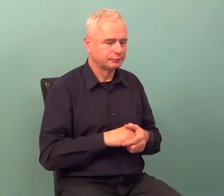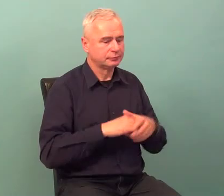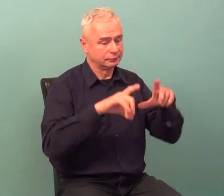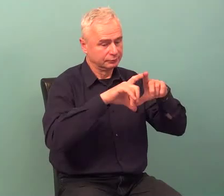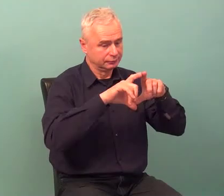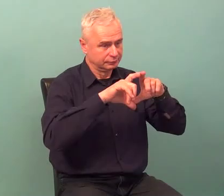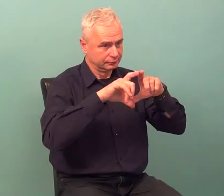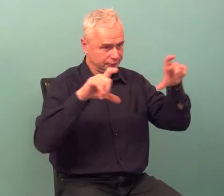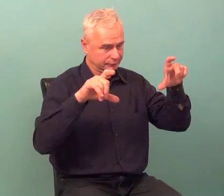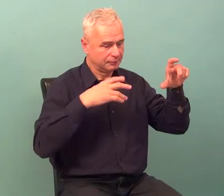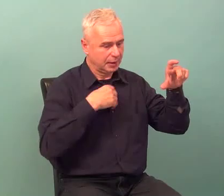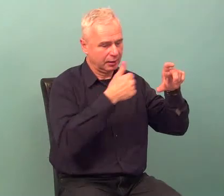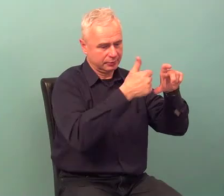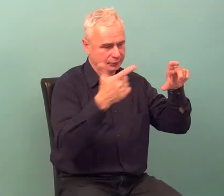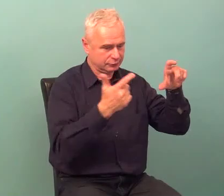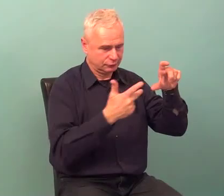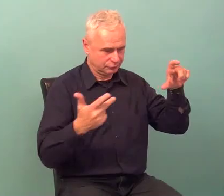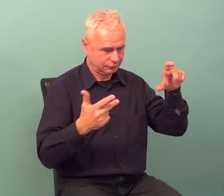Na cały obrazek składa się kilka rysunków.